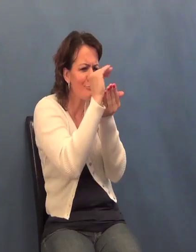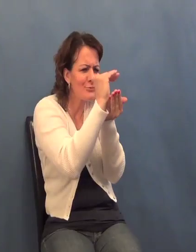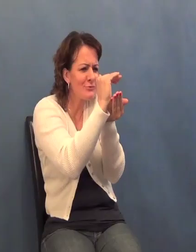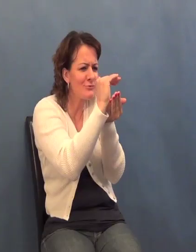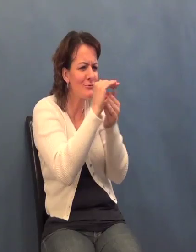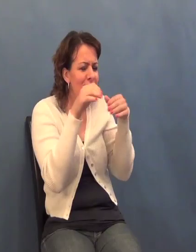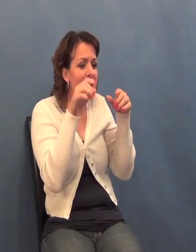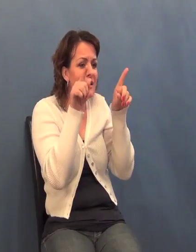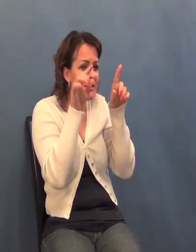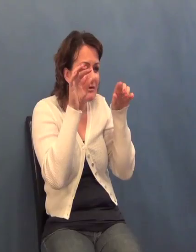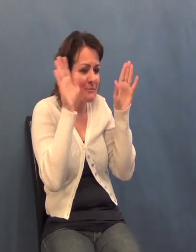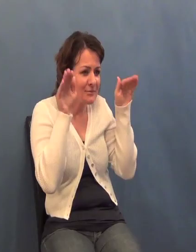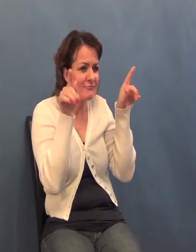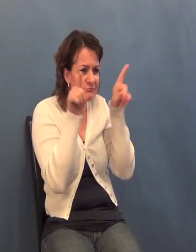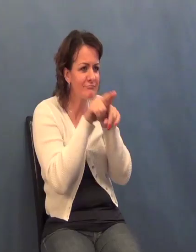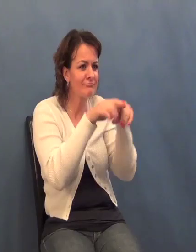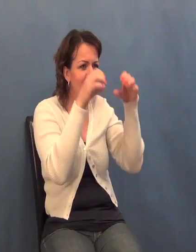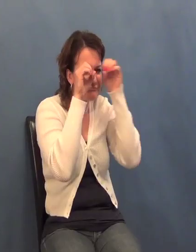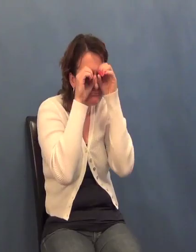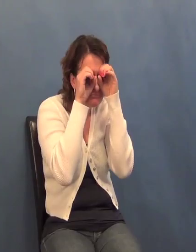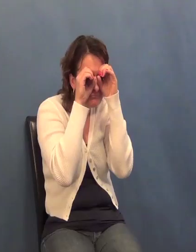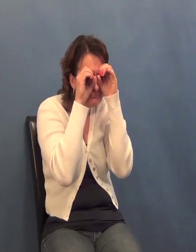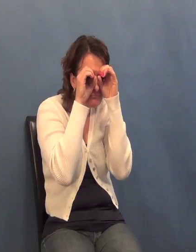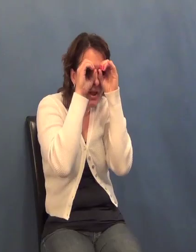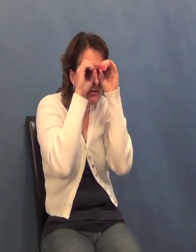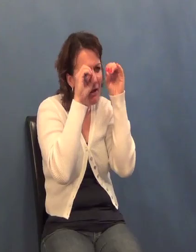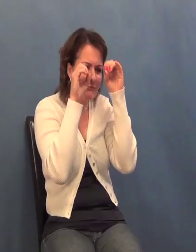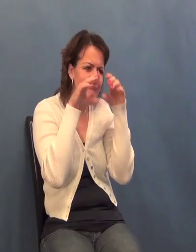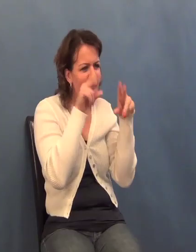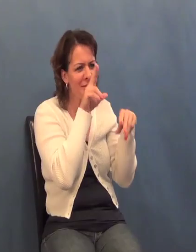I ten ptak też patrzy przez lornetkę, coś tam mówi.